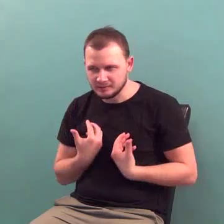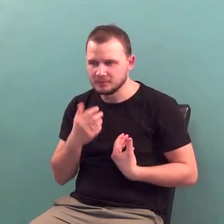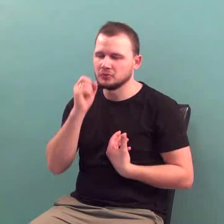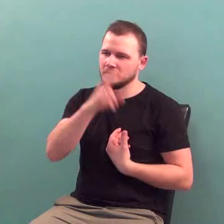OK.